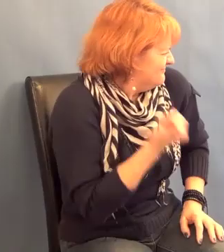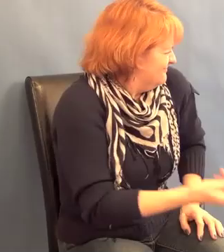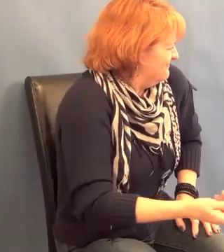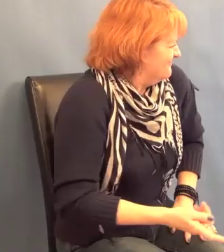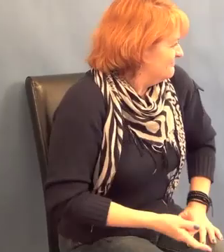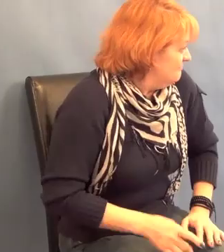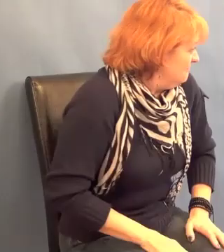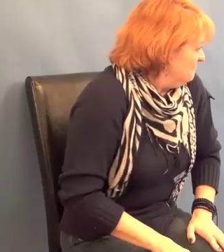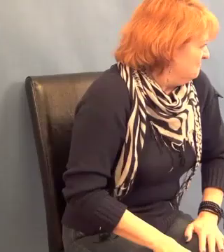Tak, nie ma.